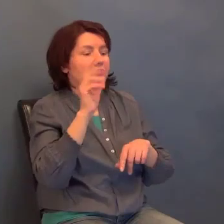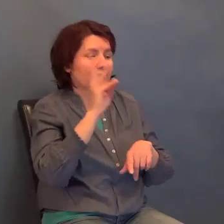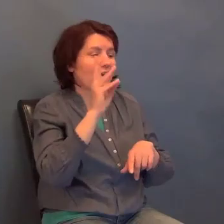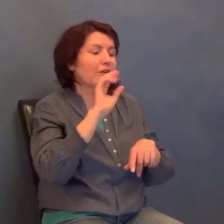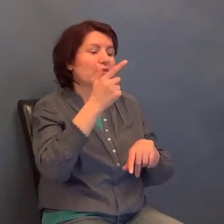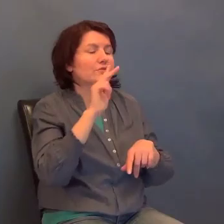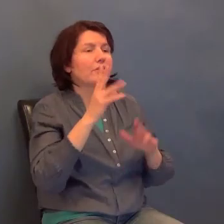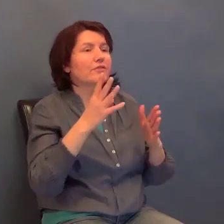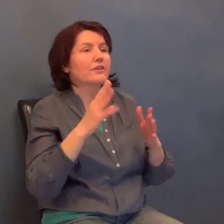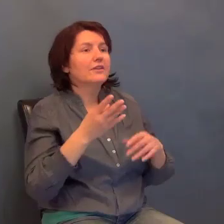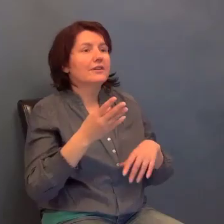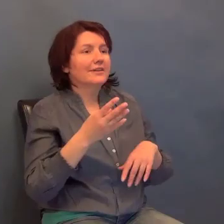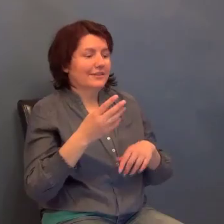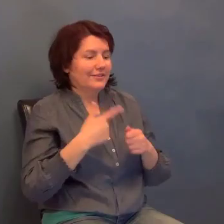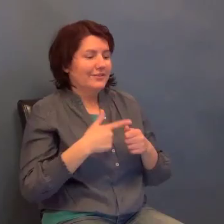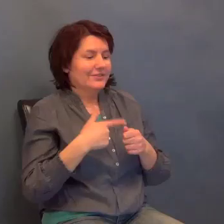Wtorek - drugiego, trzeciego, dziewiątego?